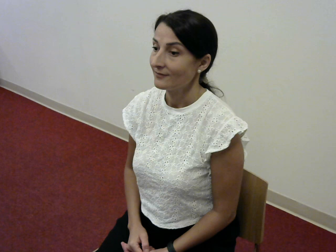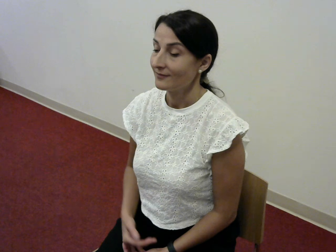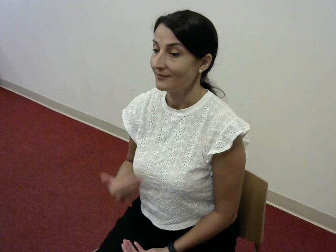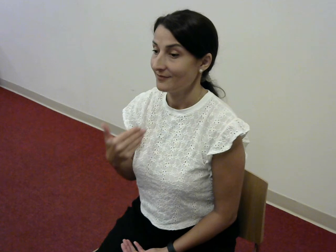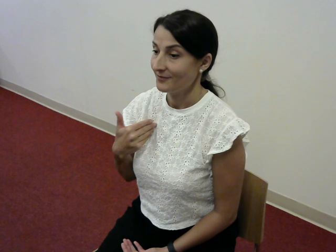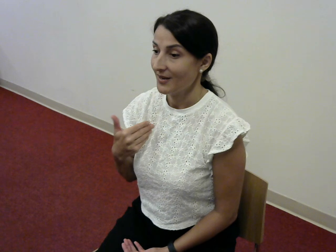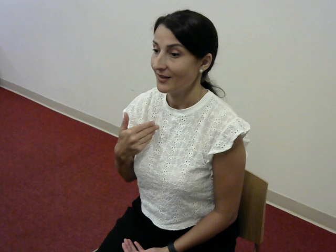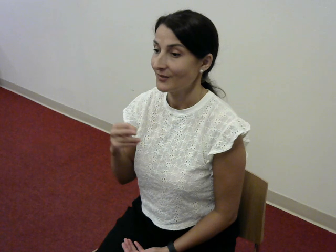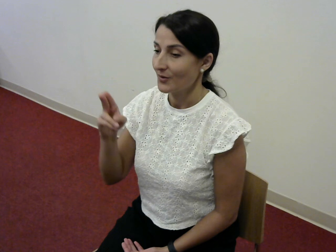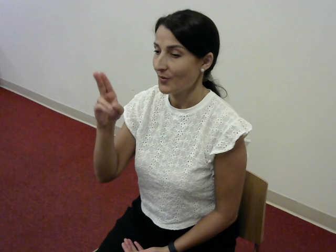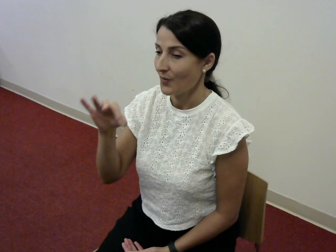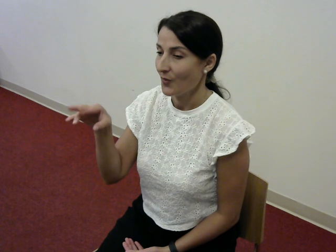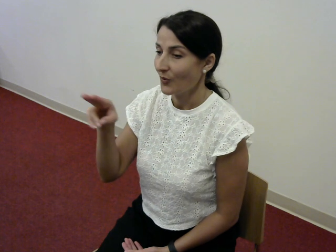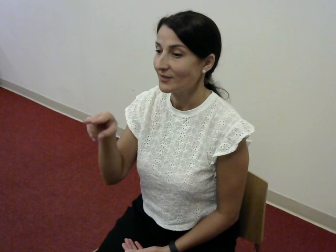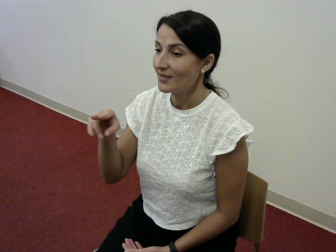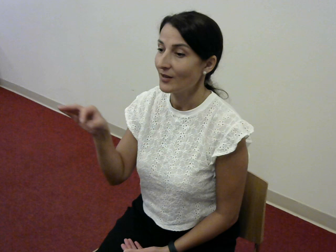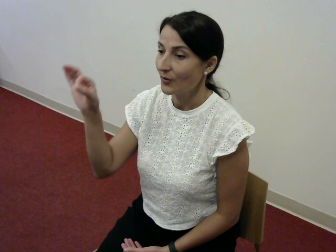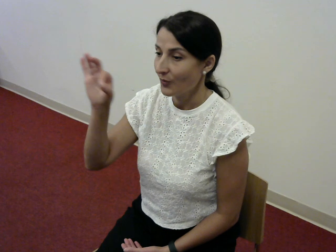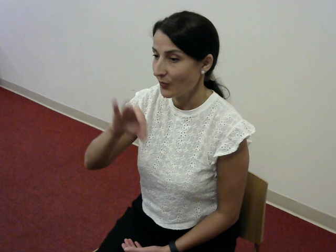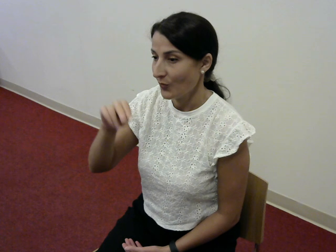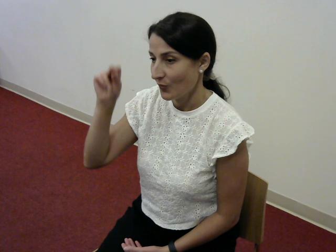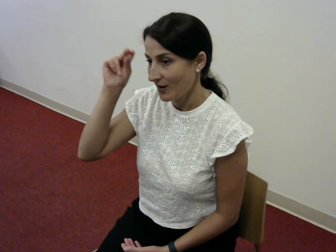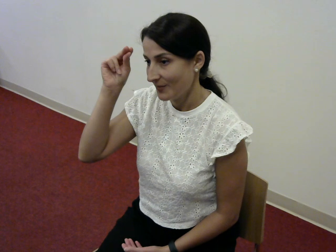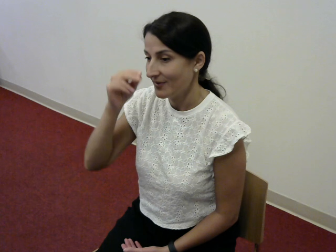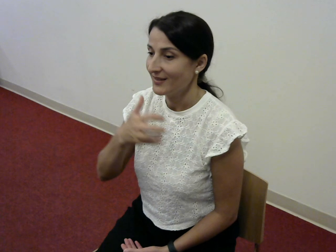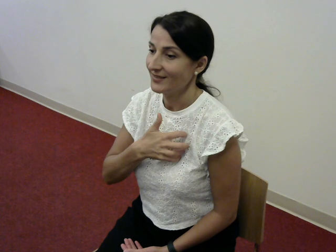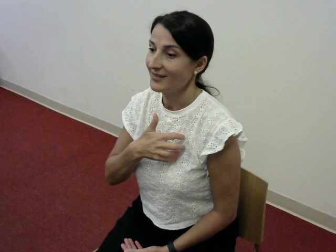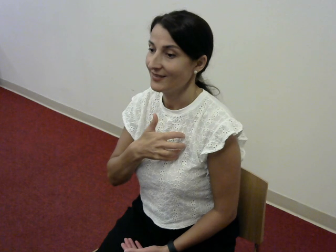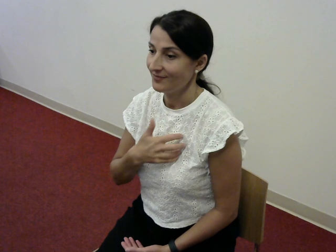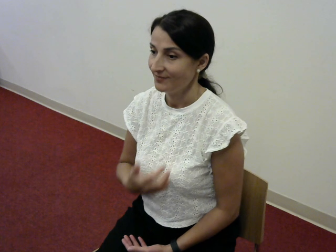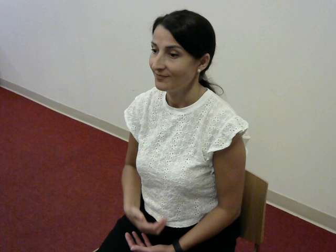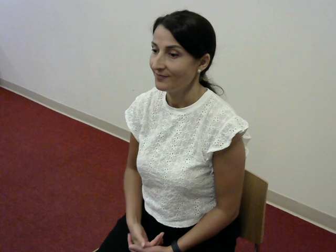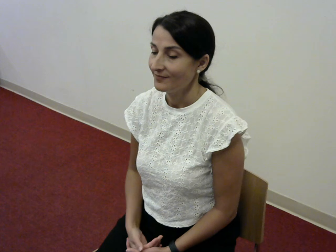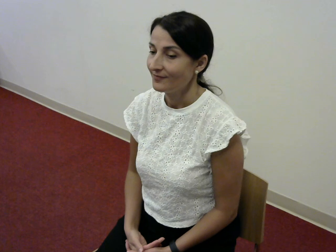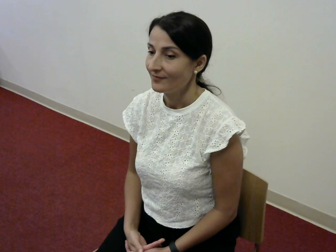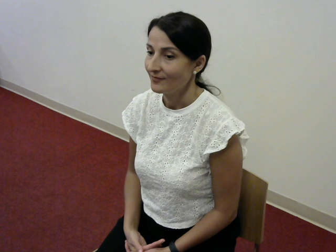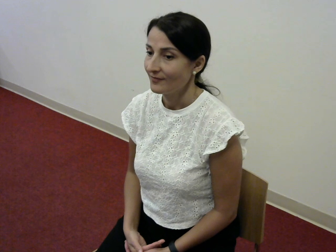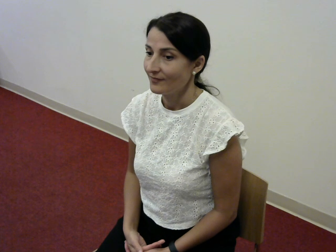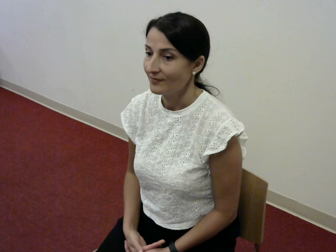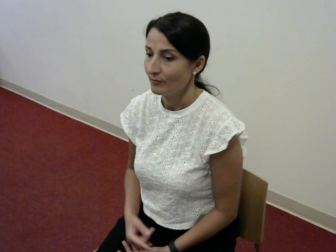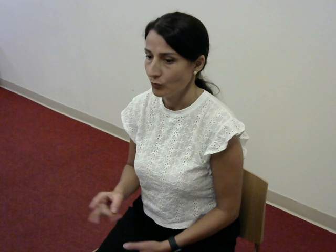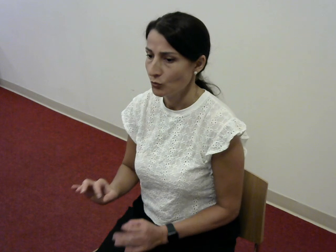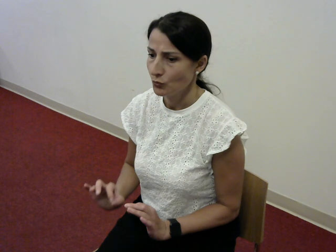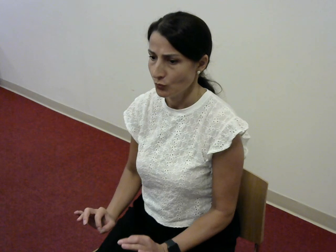Mən kodlaşdırma öyrənmək istəyirəm